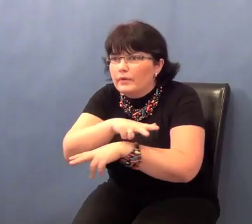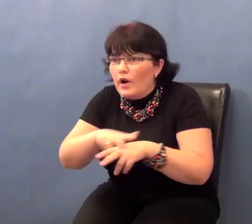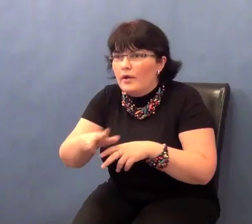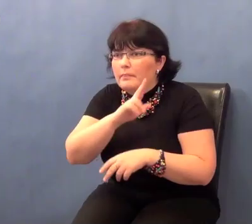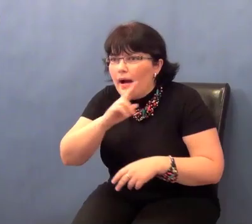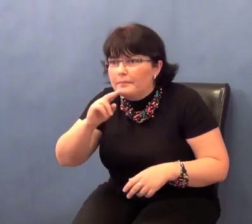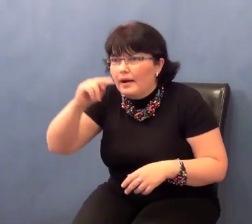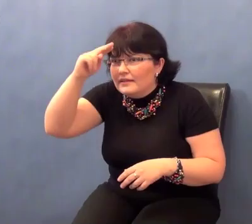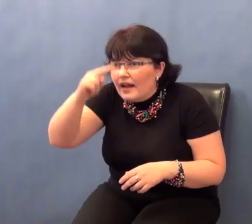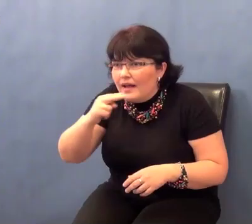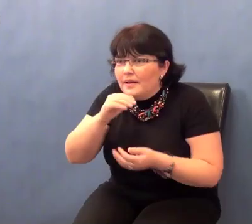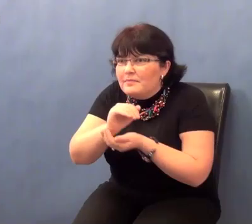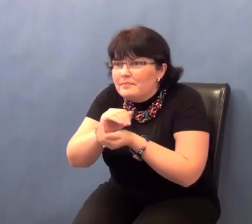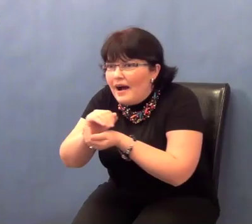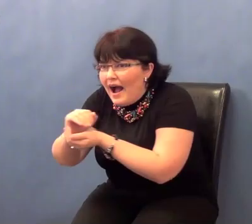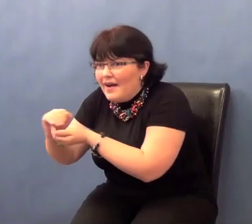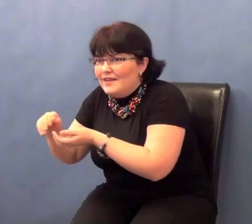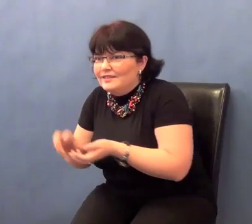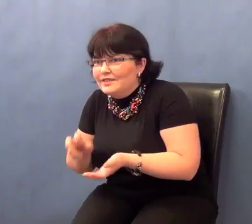Mama, tata i malutkie żabki.